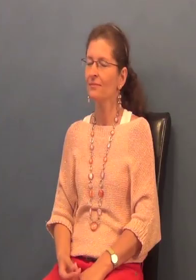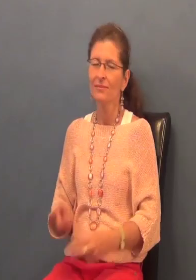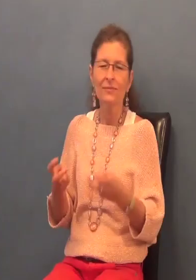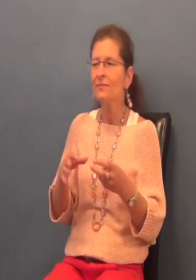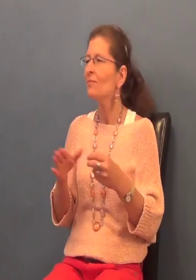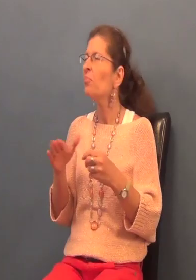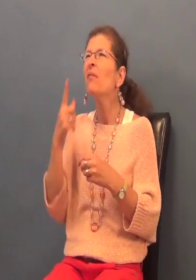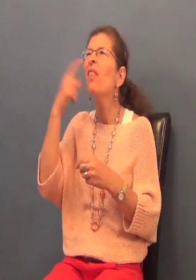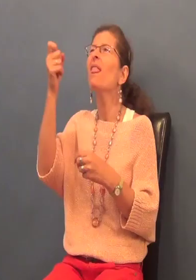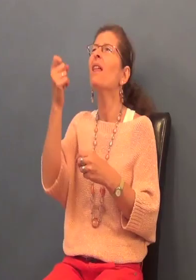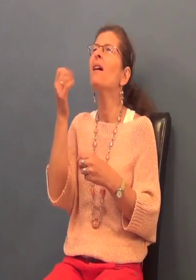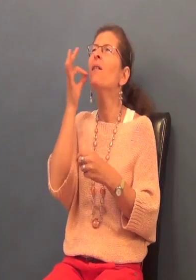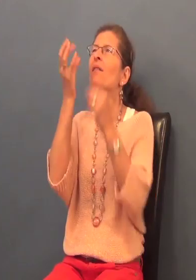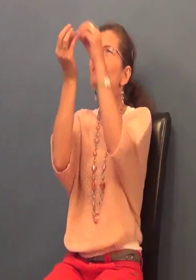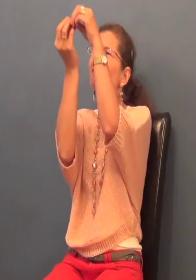Pies zauważył wiszący ul.